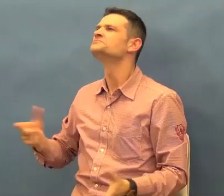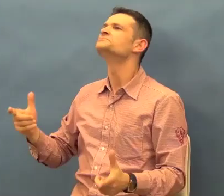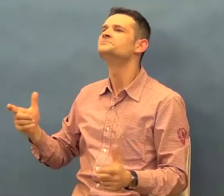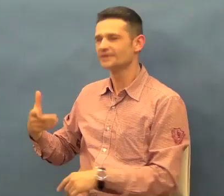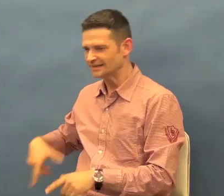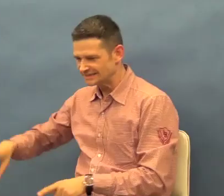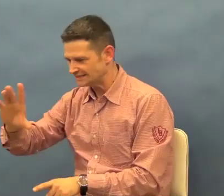Syn się zastanawia, czemu.